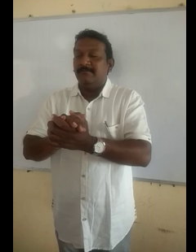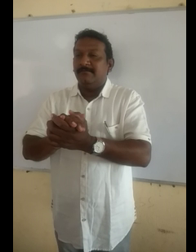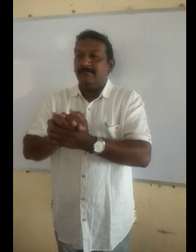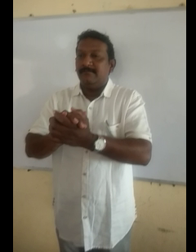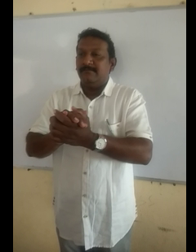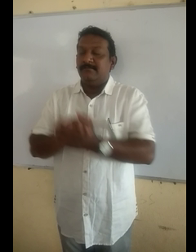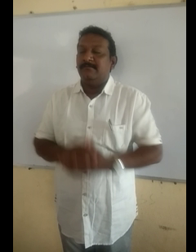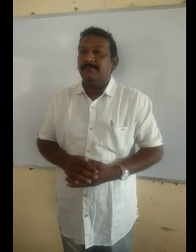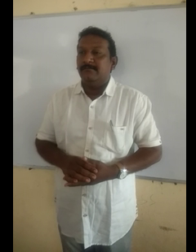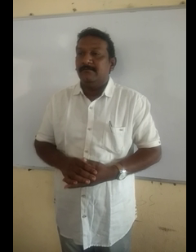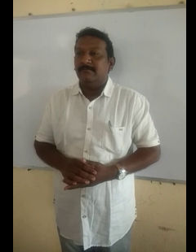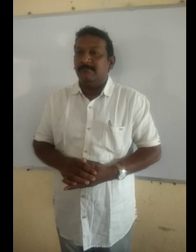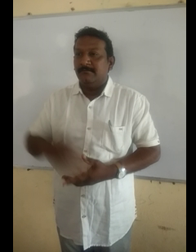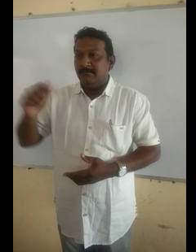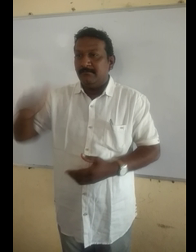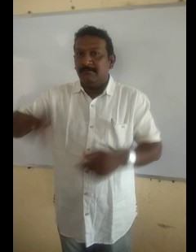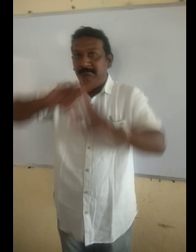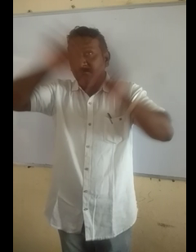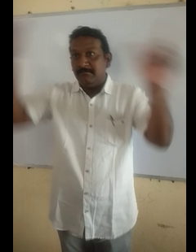he she is my friend